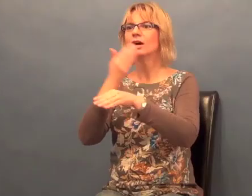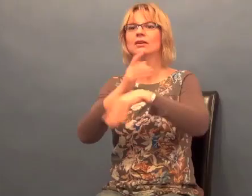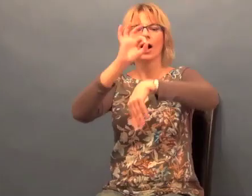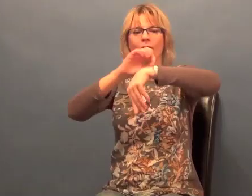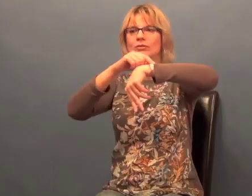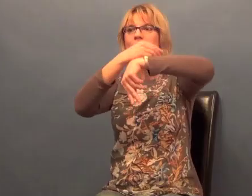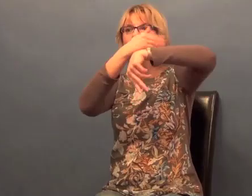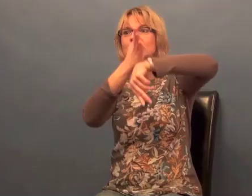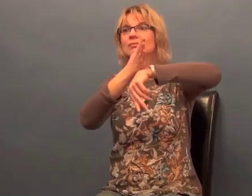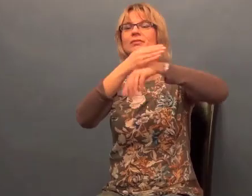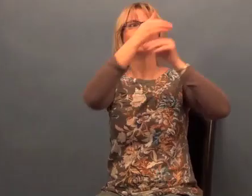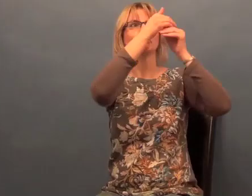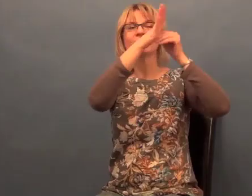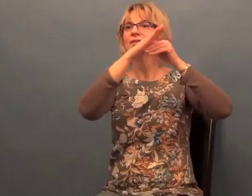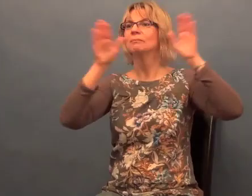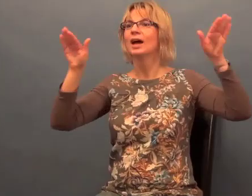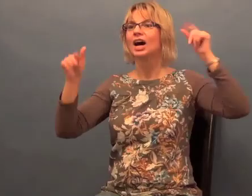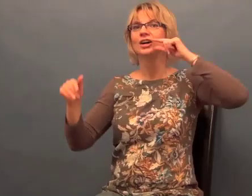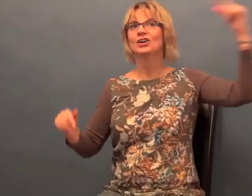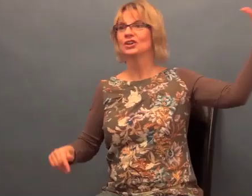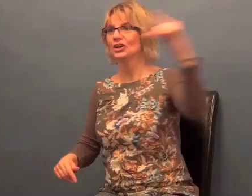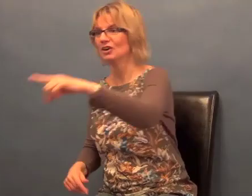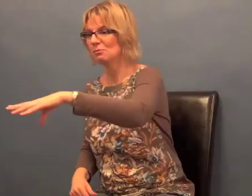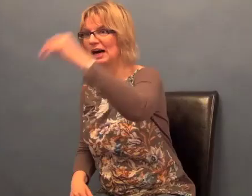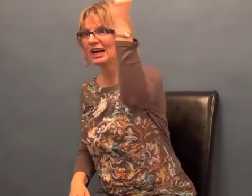Akurat przed chwilą wybiła godzina, drzwiczki się otworzyły i wyskoczyła kukułka.